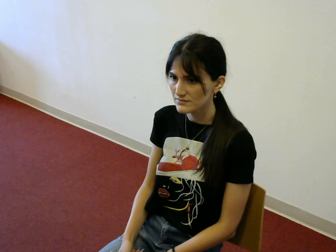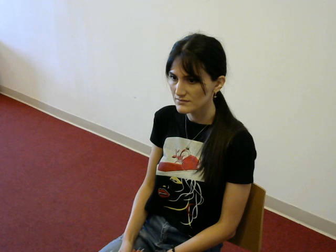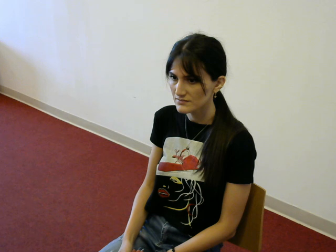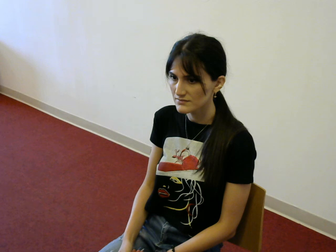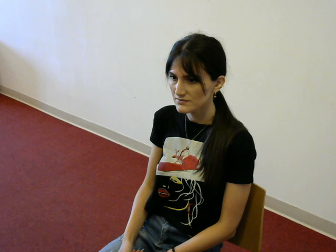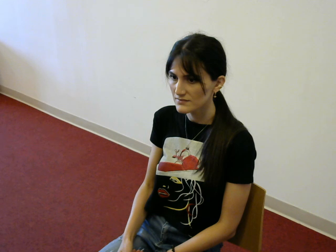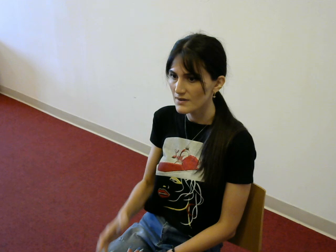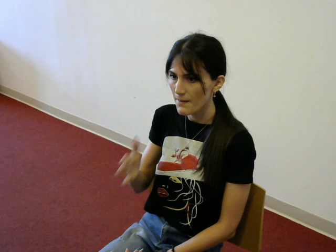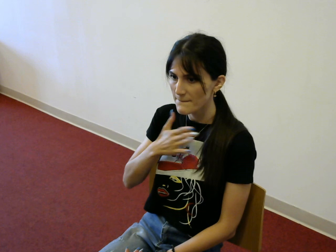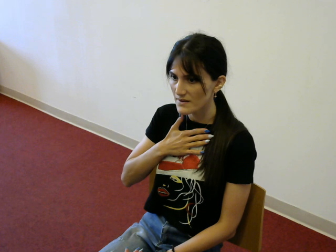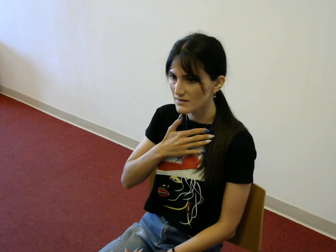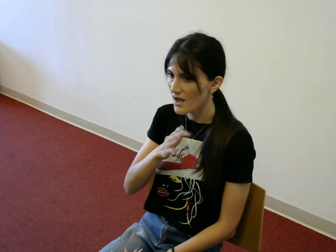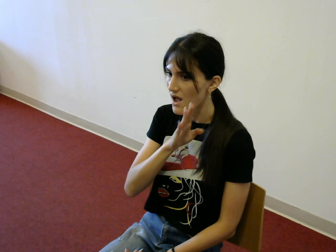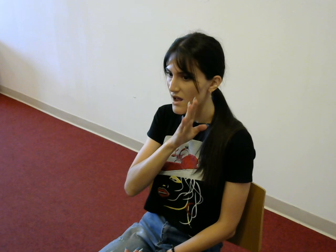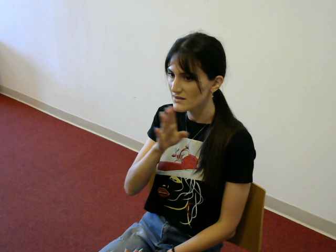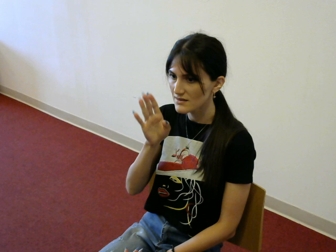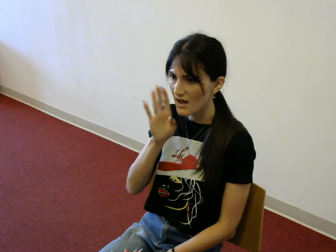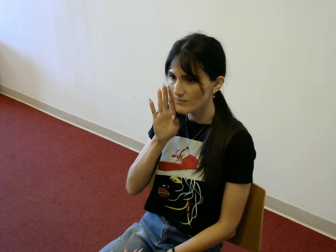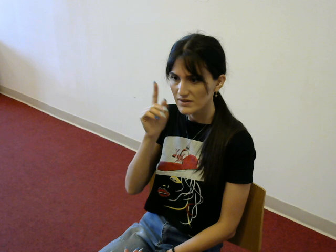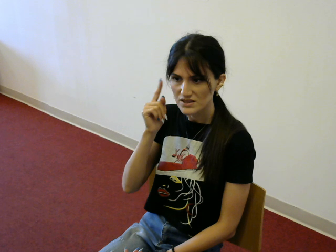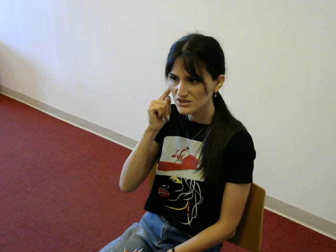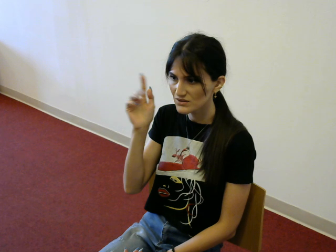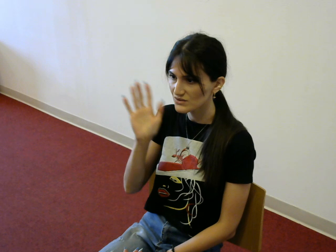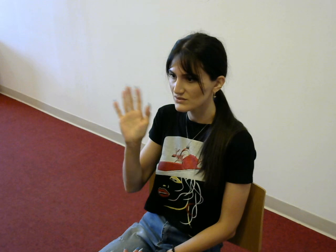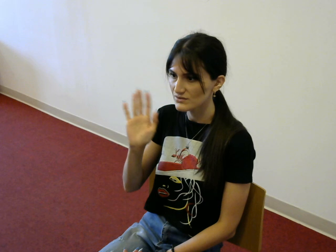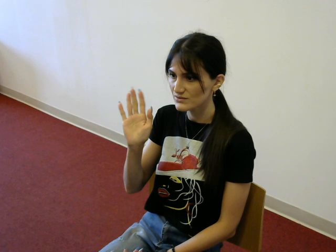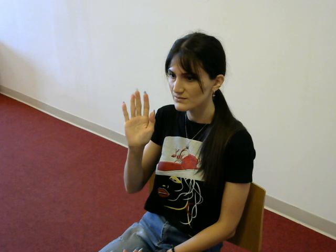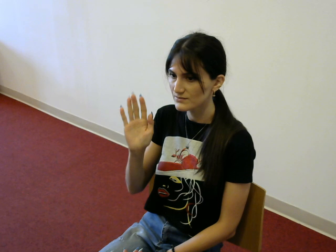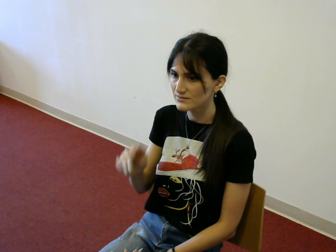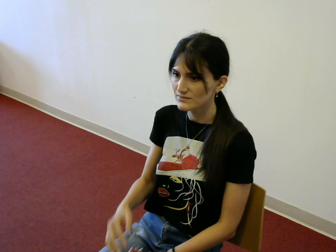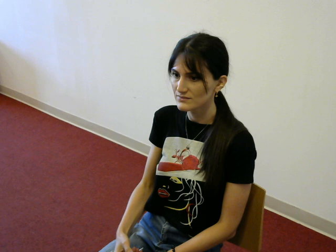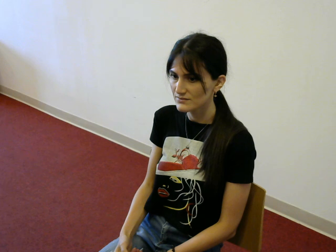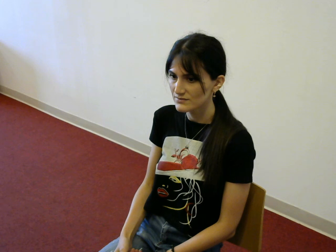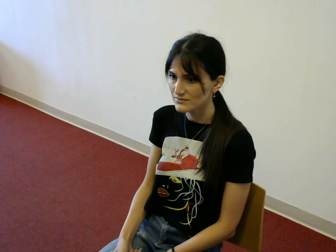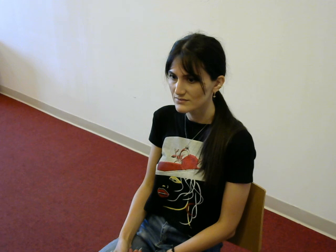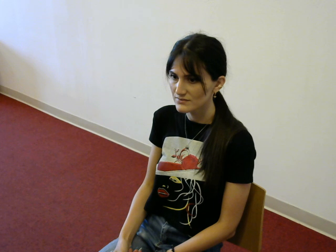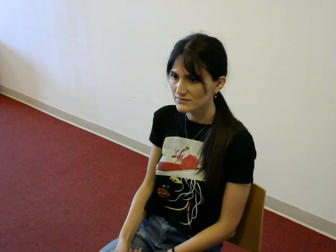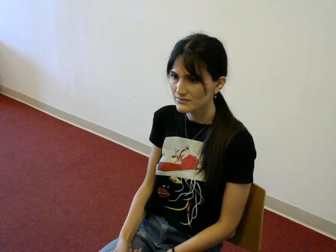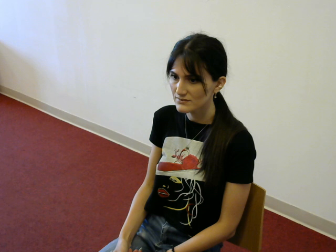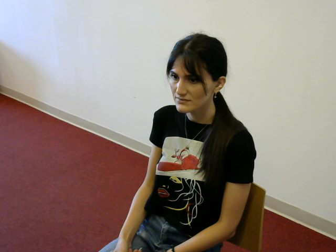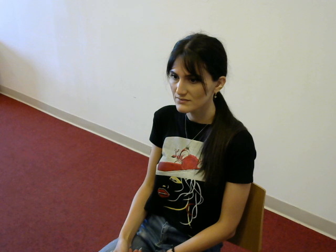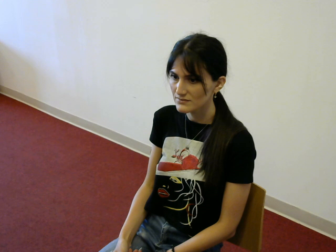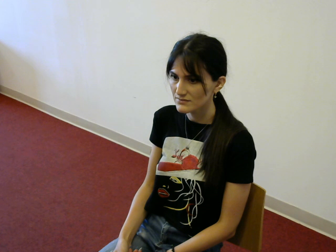Mənim anam eşitmir